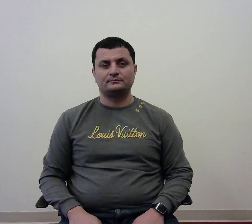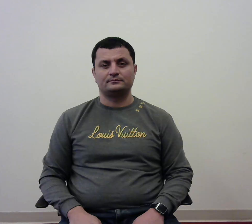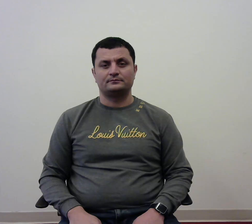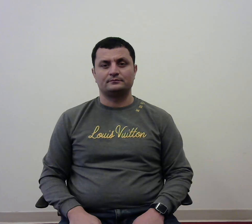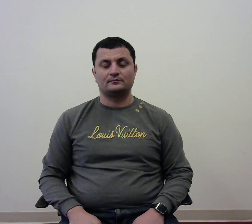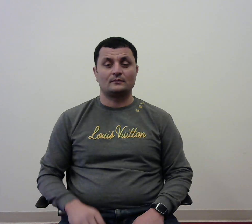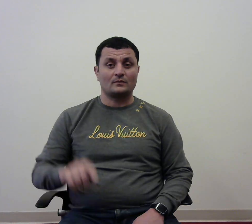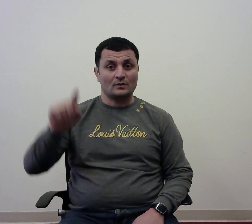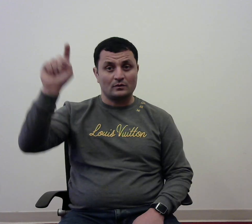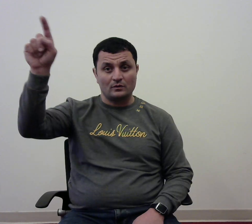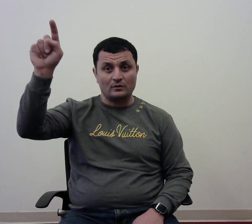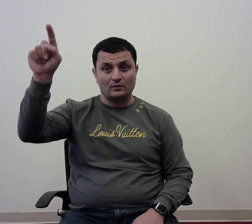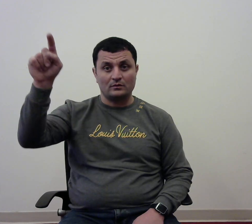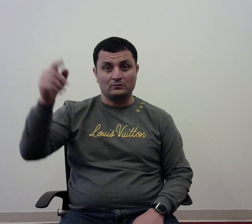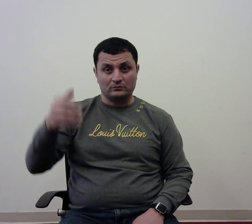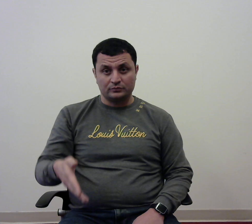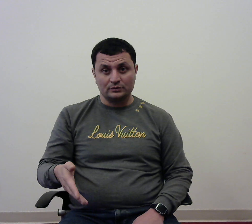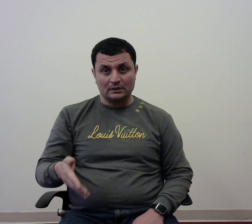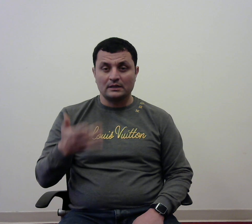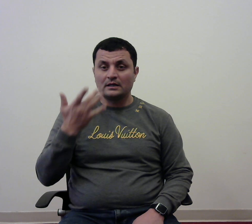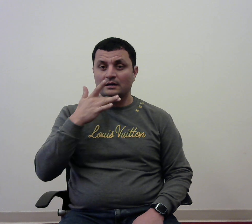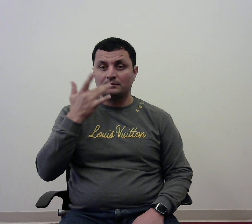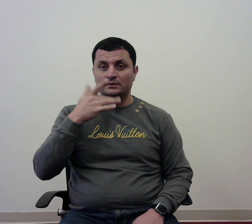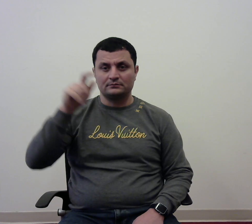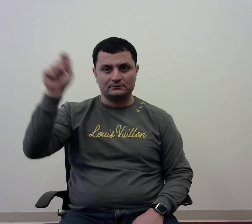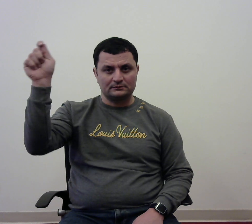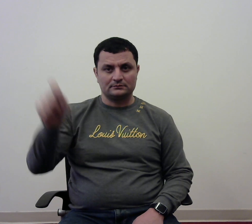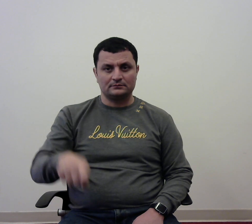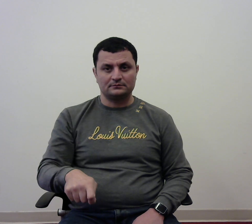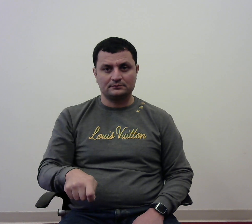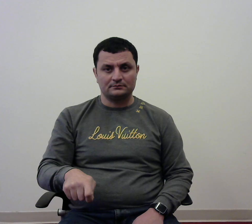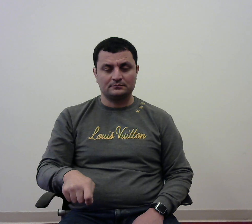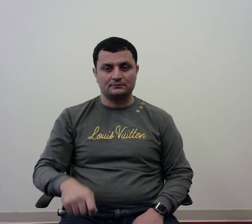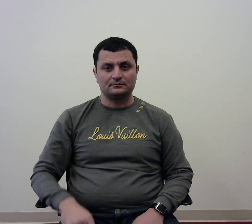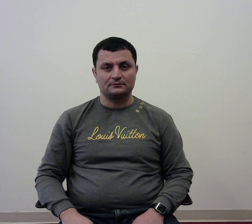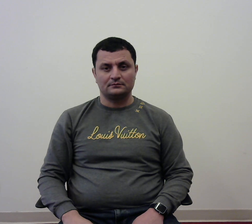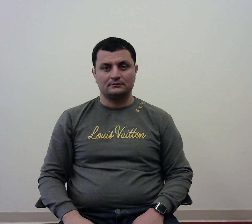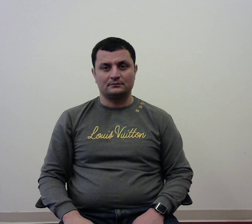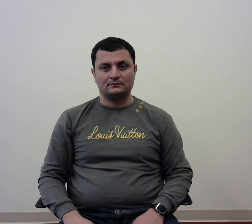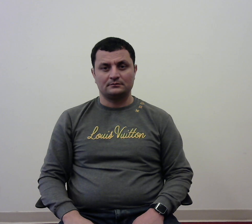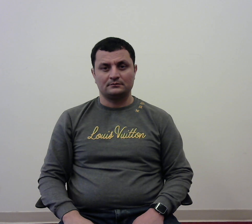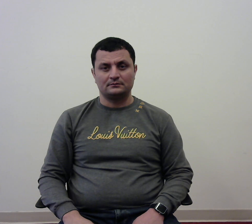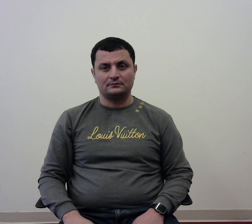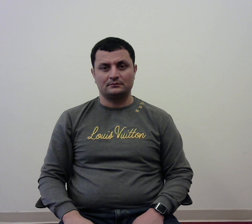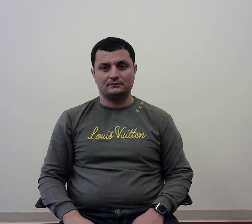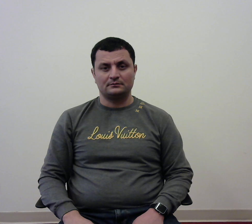O bura Amerikadan gəlib